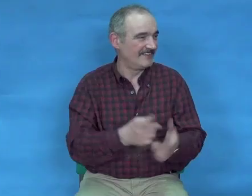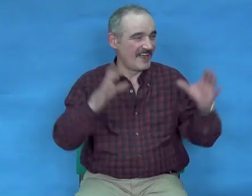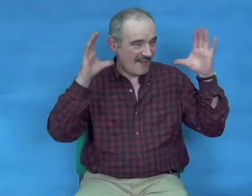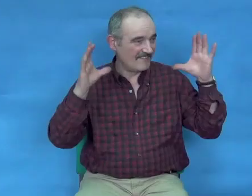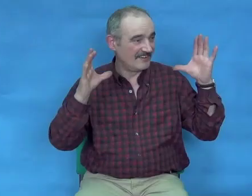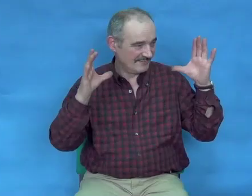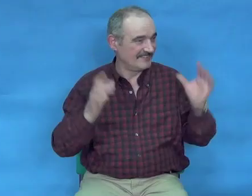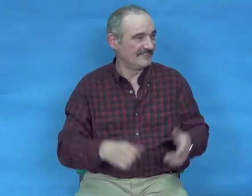Duża kula na głowie.